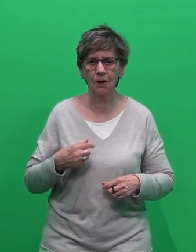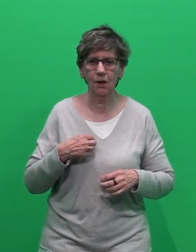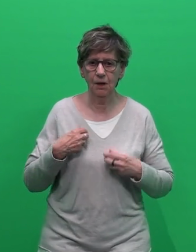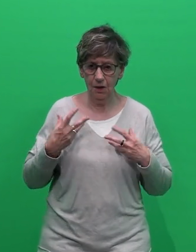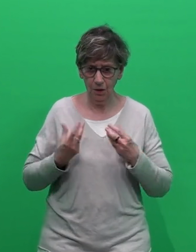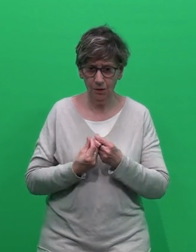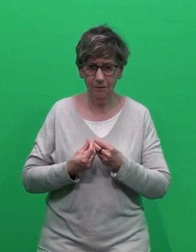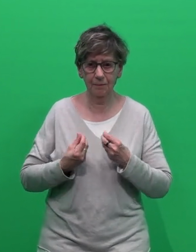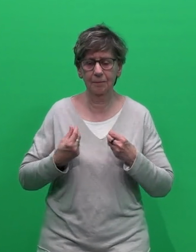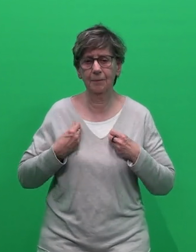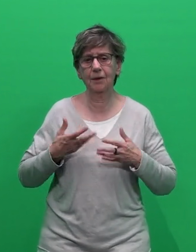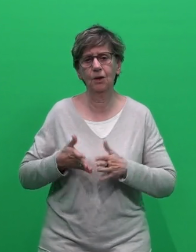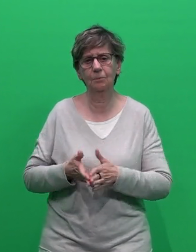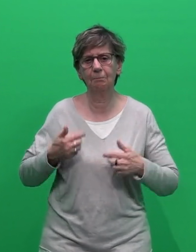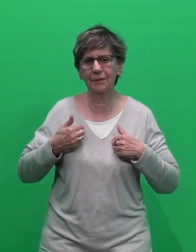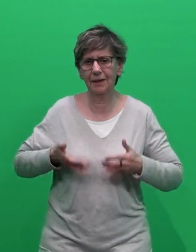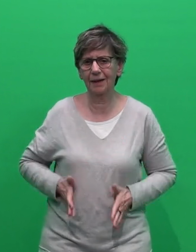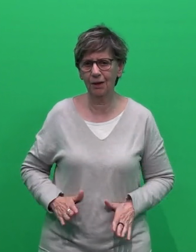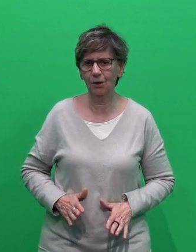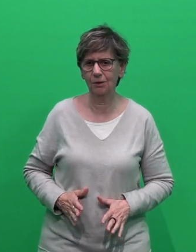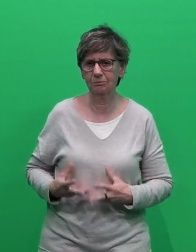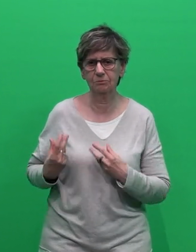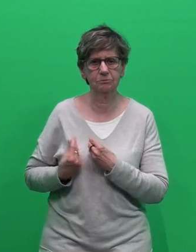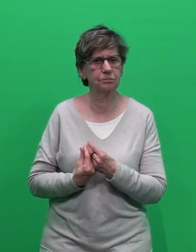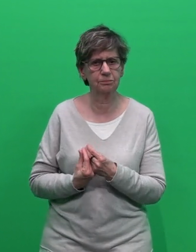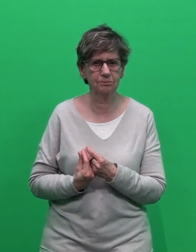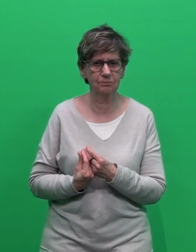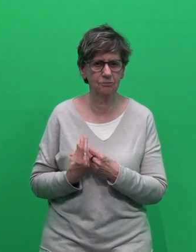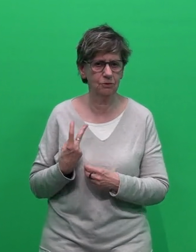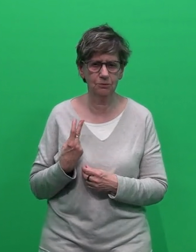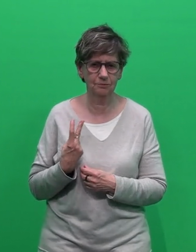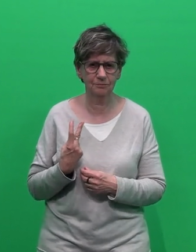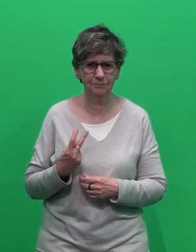Visc amb el meu fill, vivim junts tots dos.